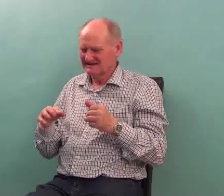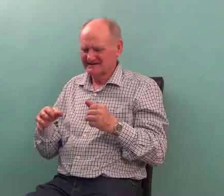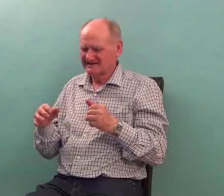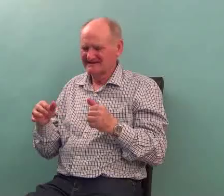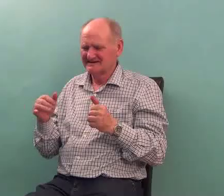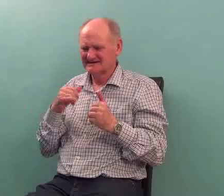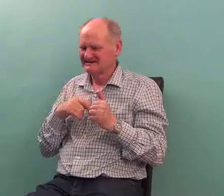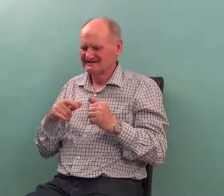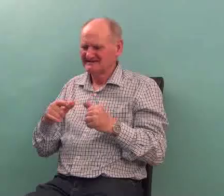Niespokojna.